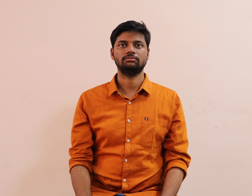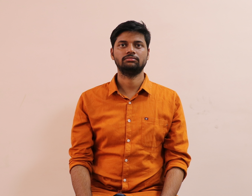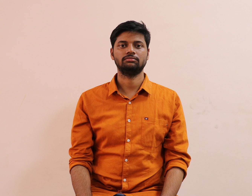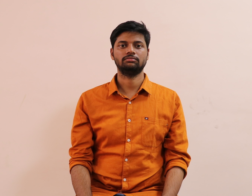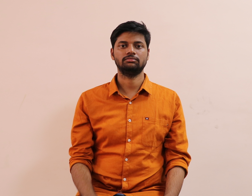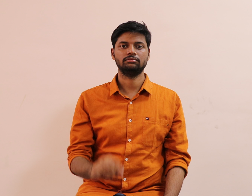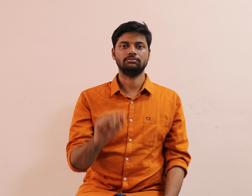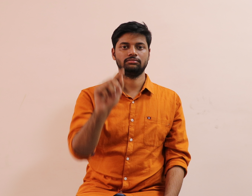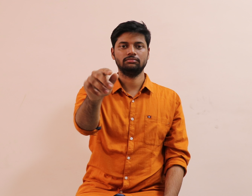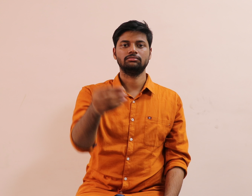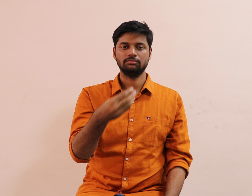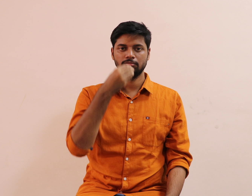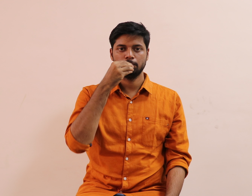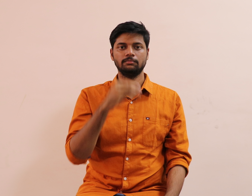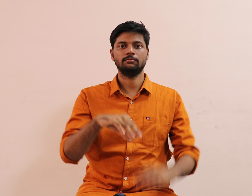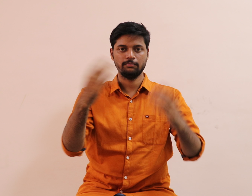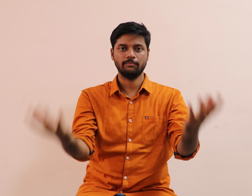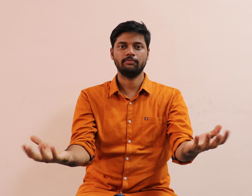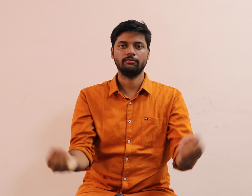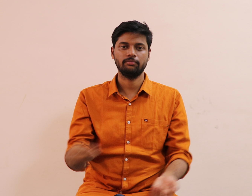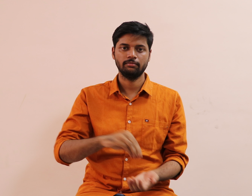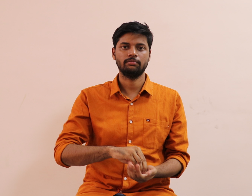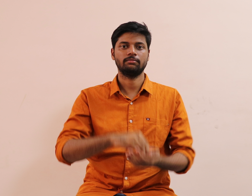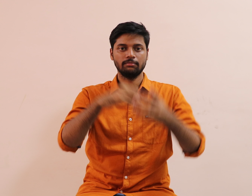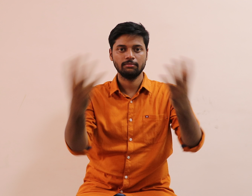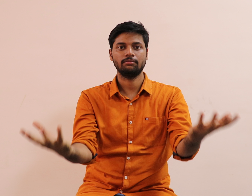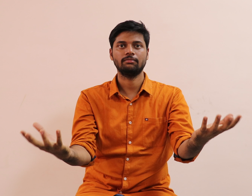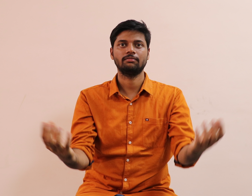serve the food